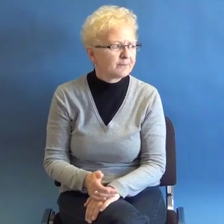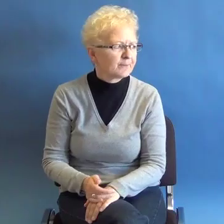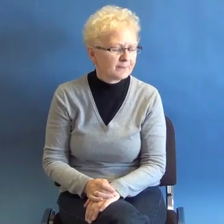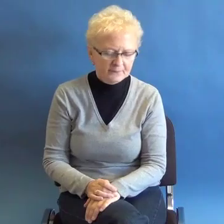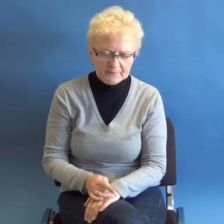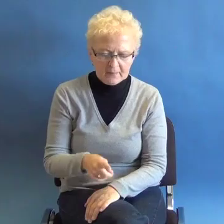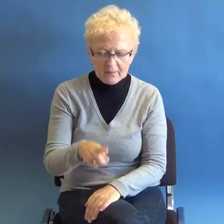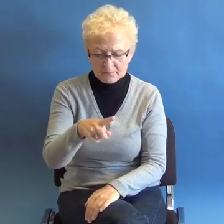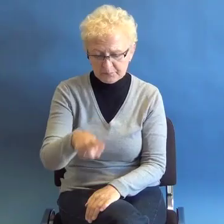To przekreślone jedzenie.